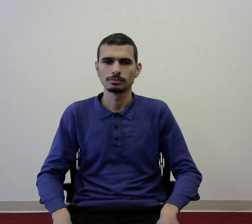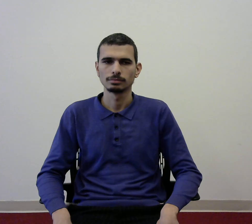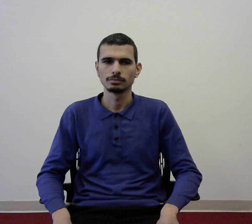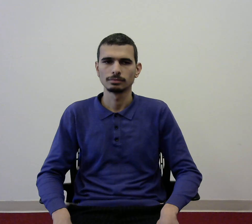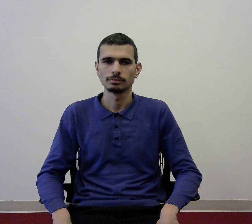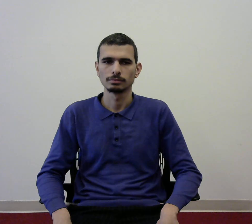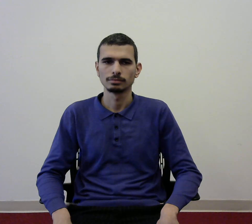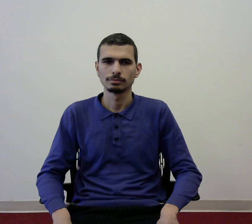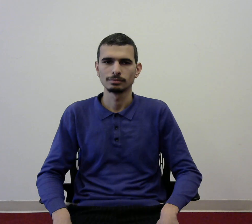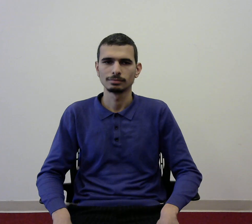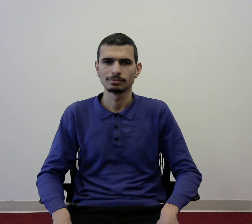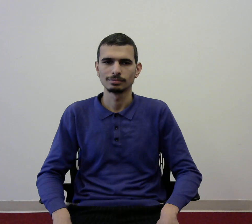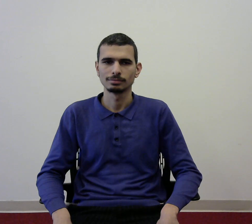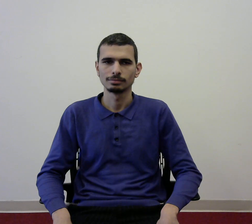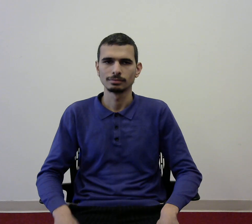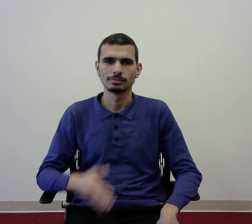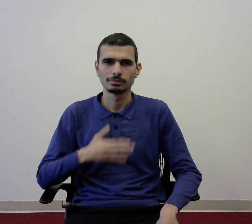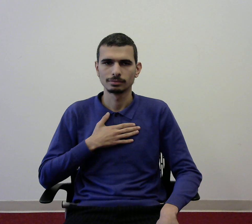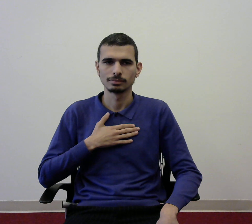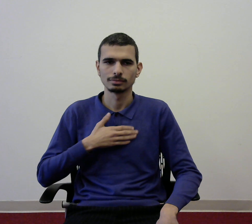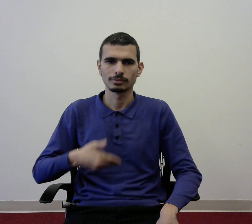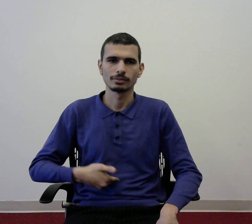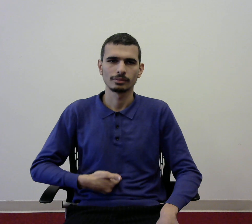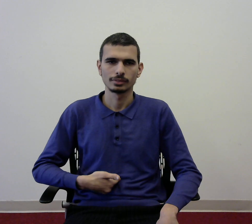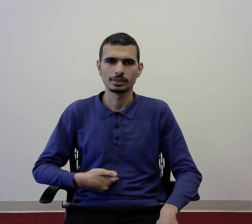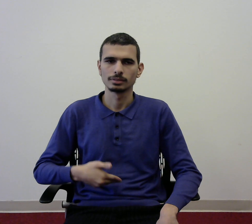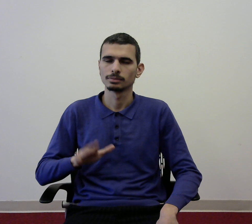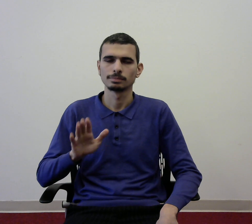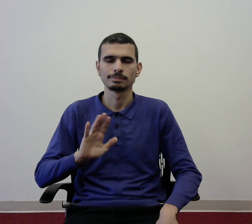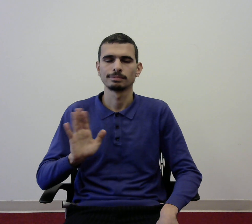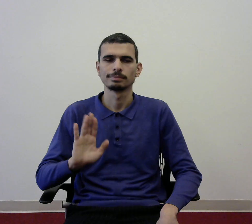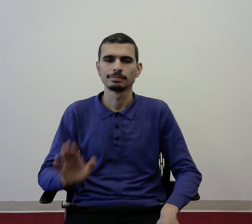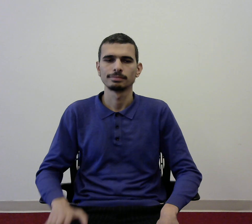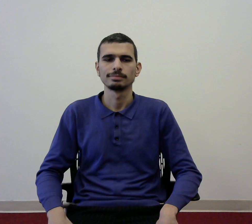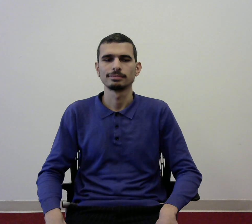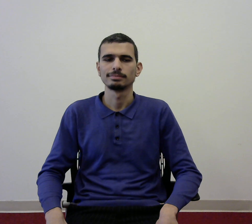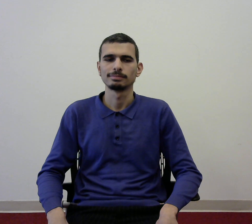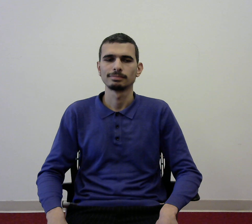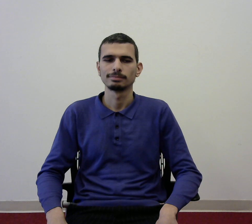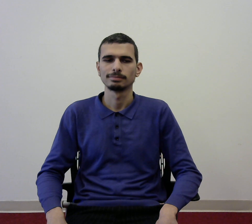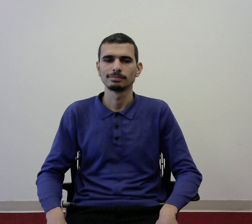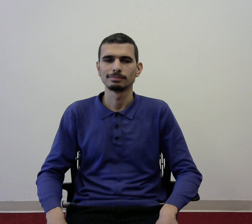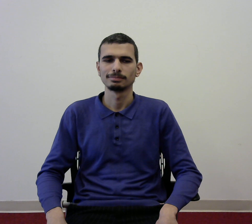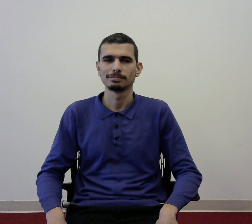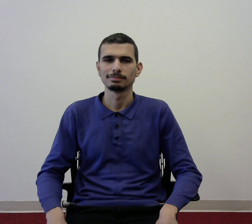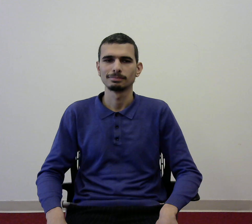Mən ac deyiləm